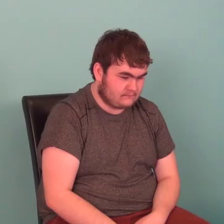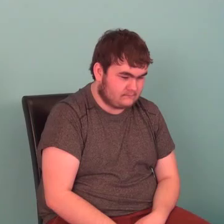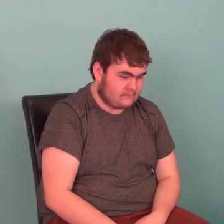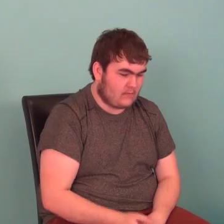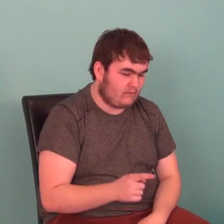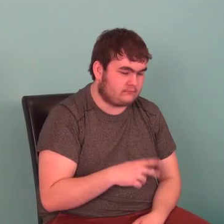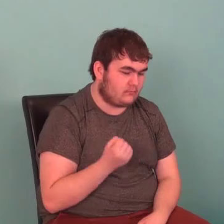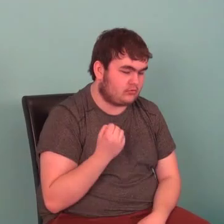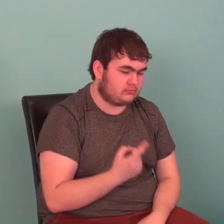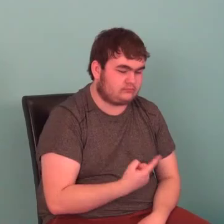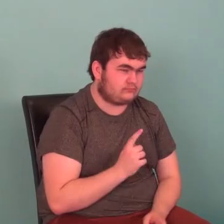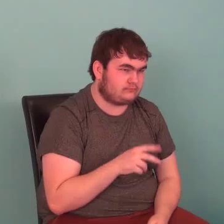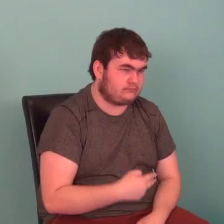Trzeba uważać, żeby nie spaść jak pociąg nadjeżdża.